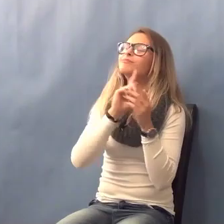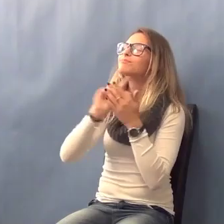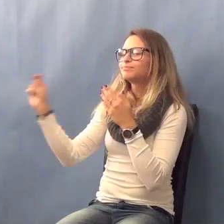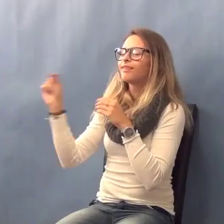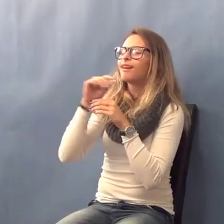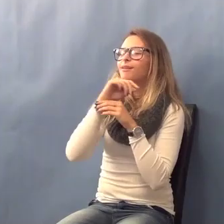Mama odeszła.